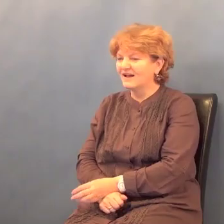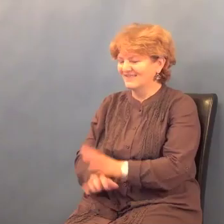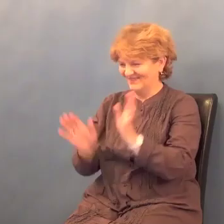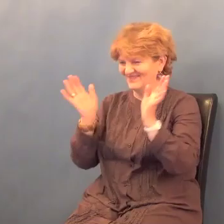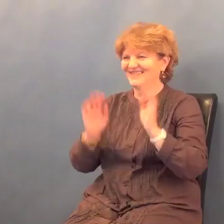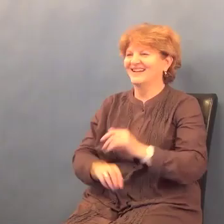Dobra.